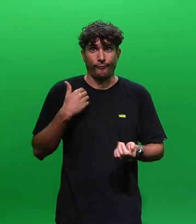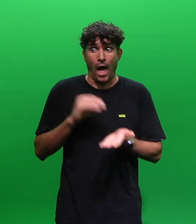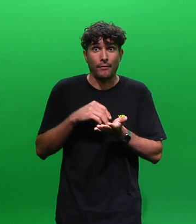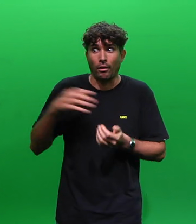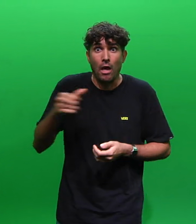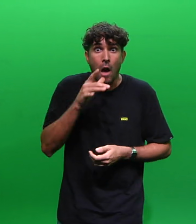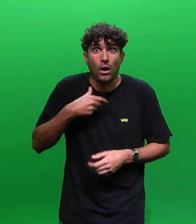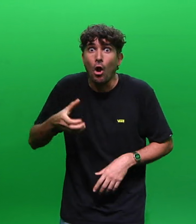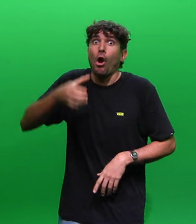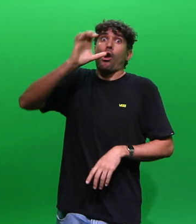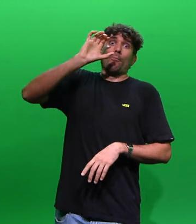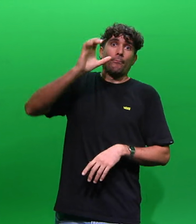Sí, de vegades bec un got d'aigua d'un glop.